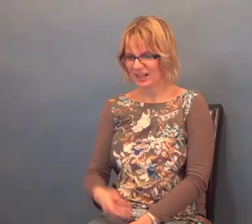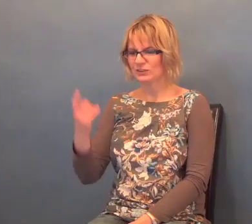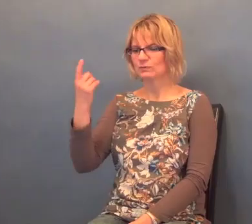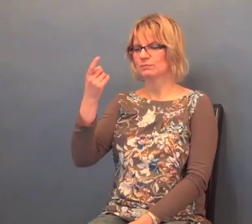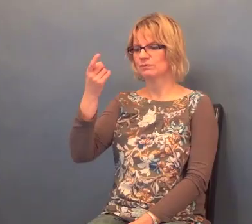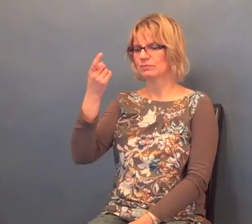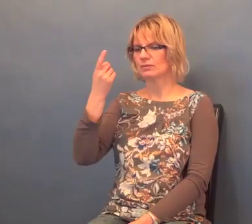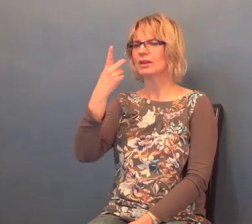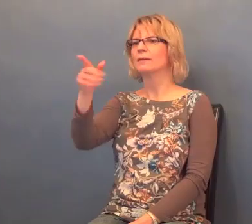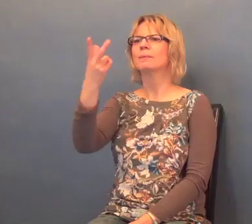To...